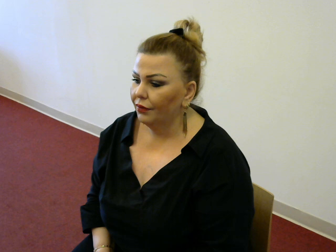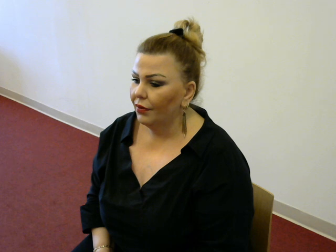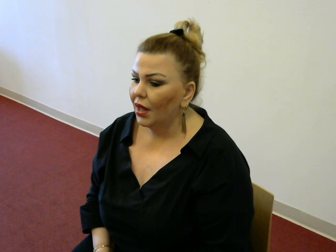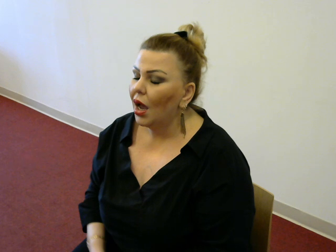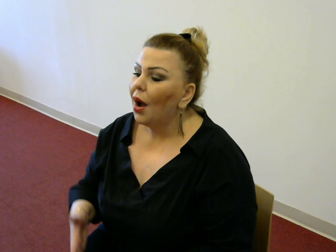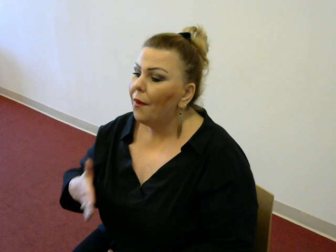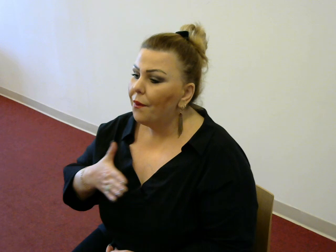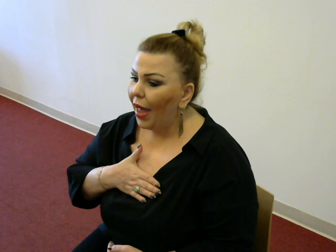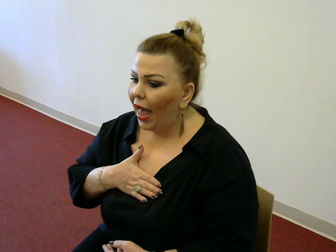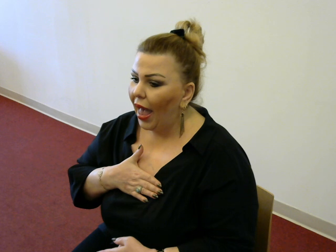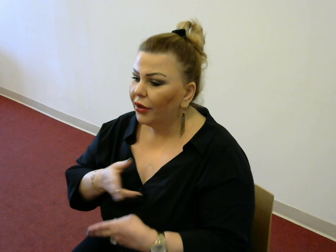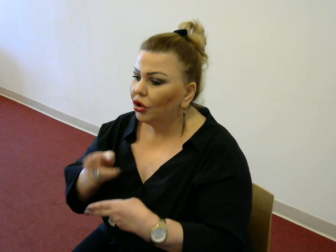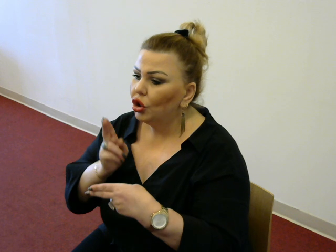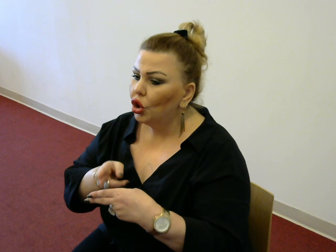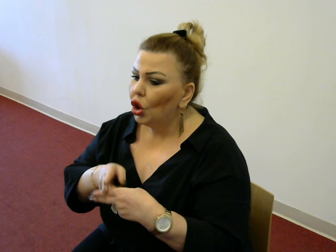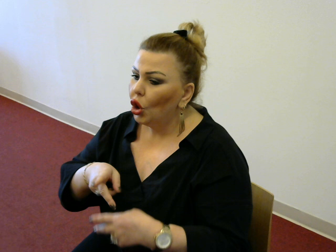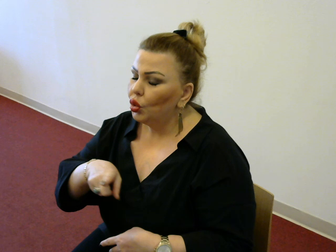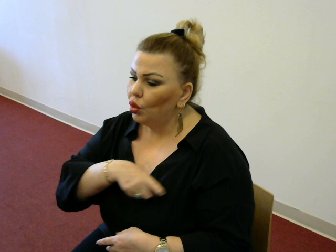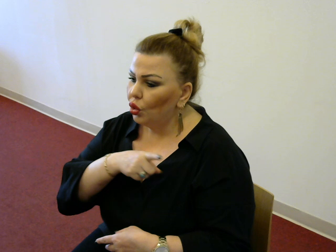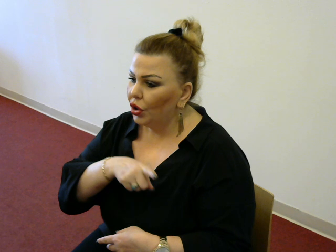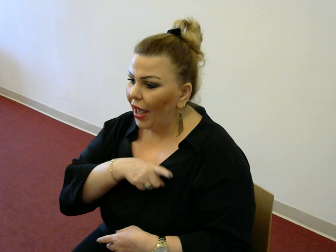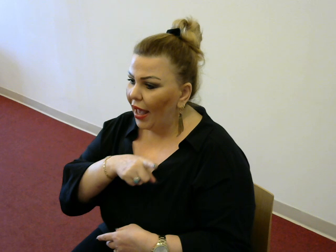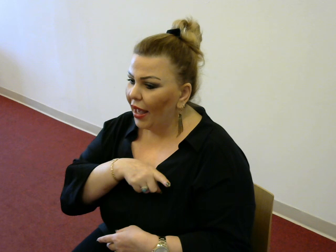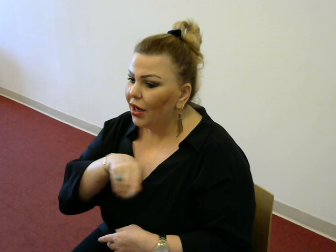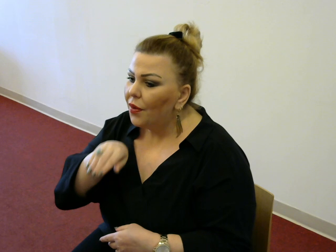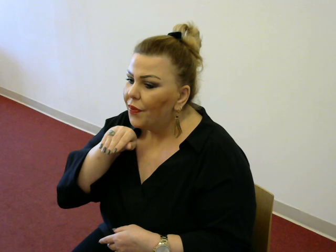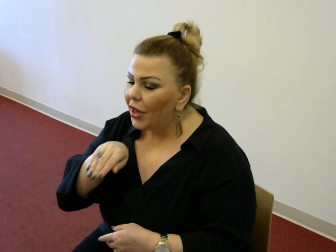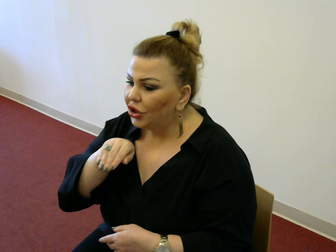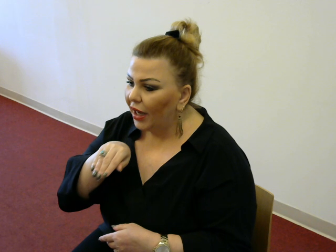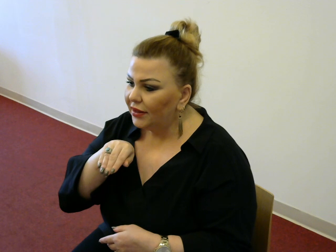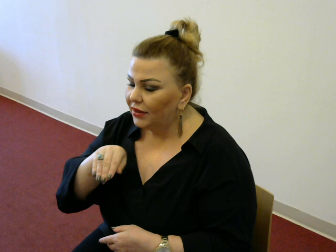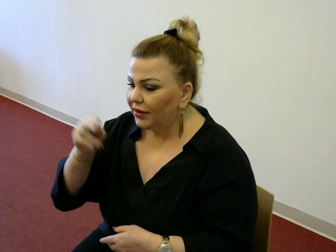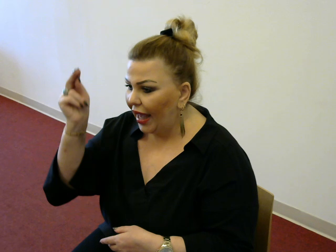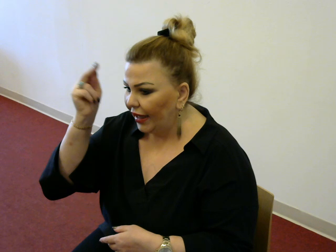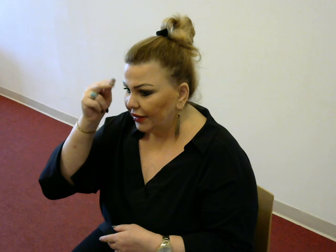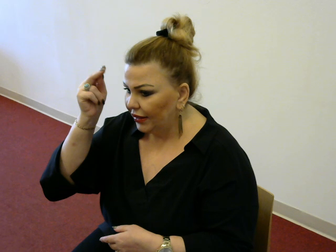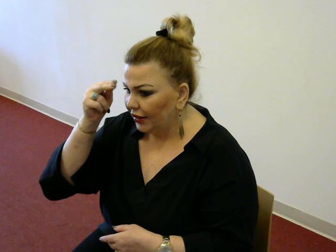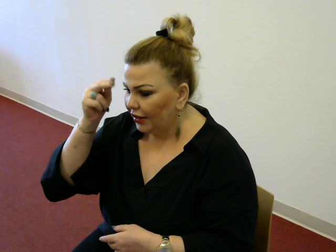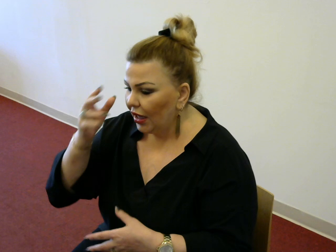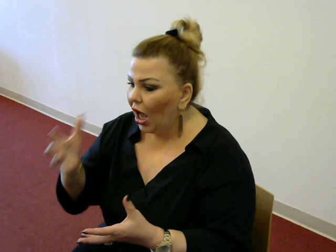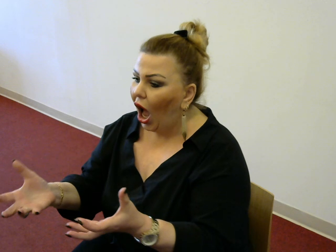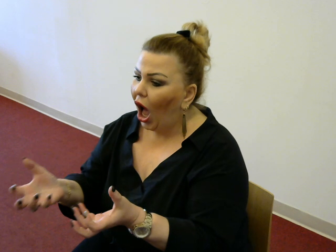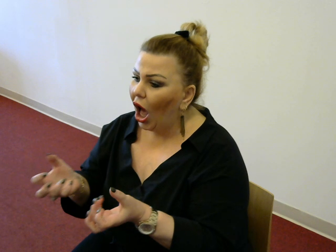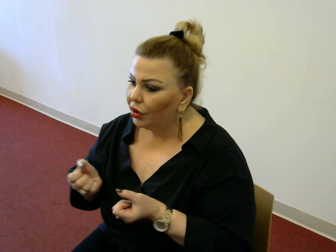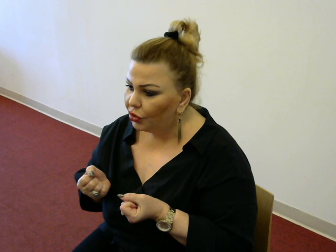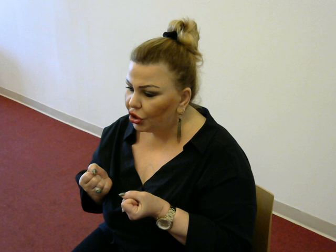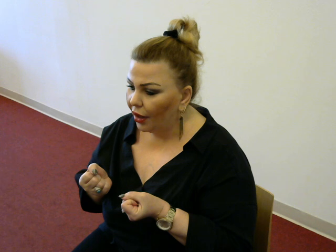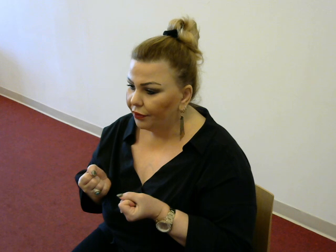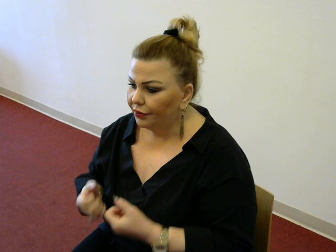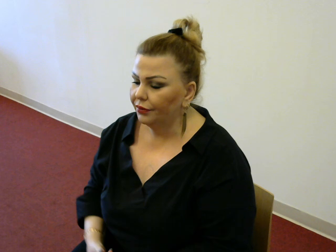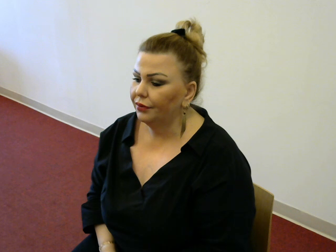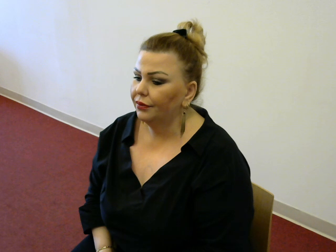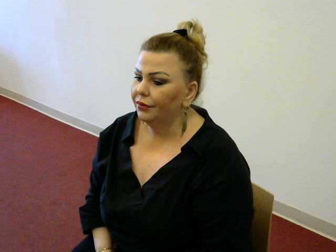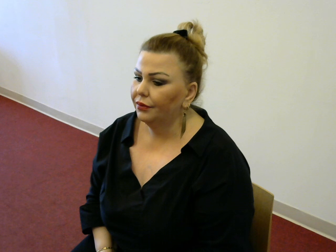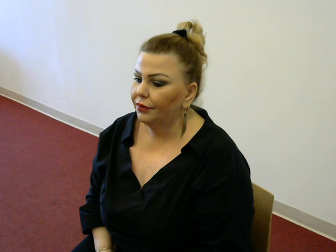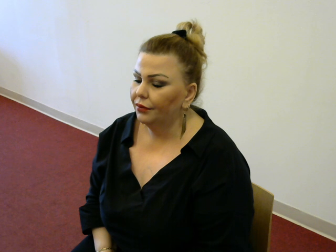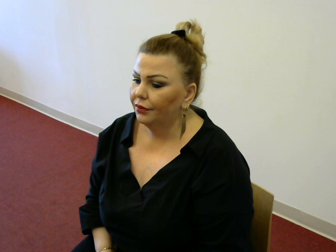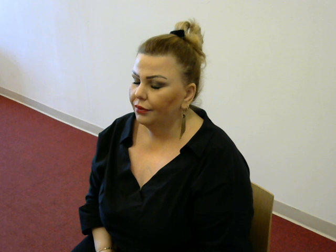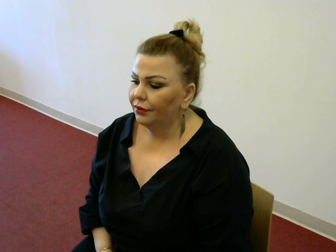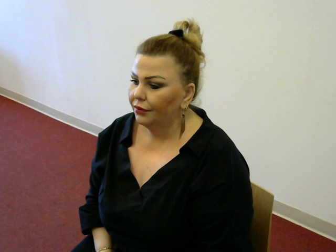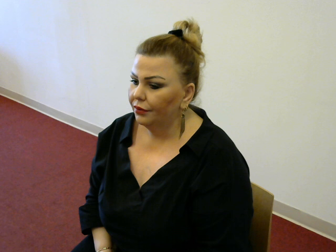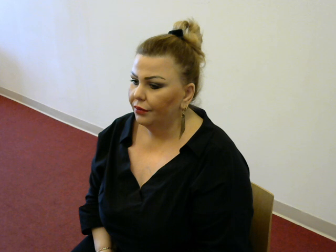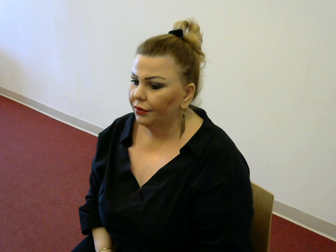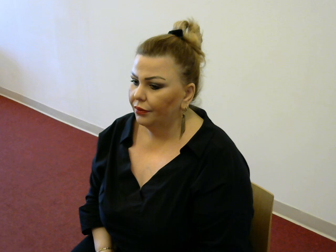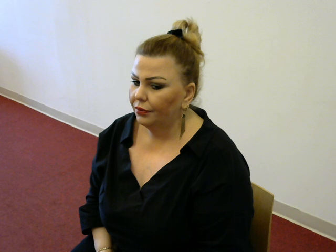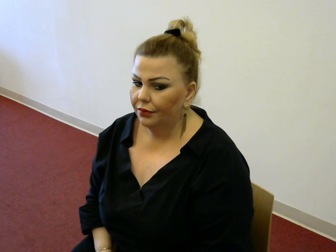Mən dülgər peşəsinin təhsilini almışam